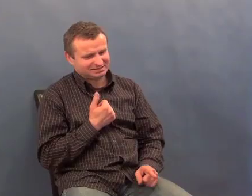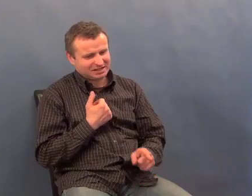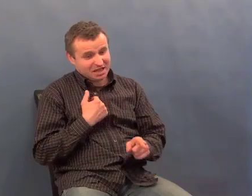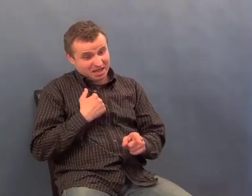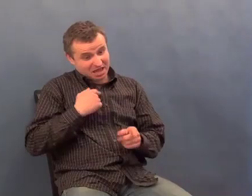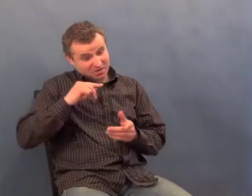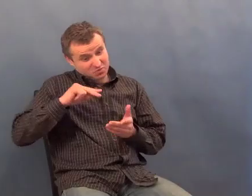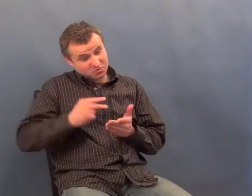Ja myślę, że... upadek.